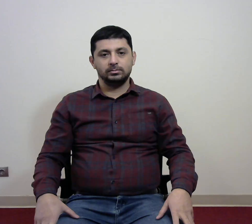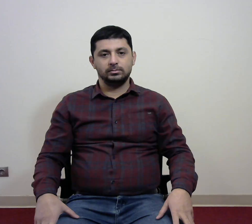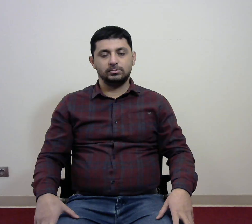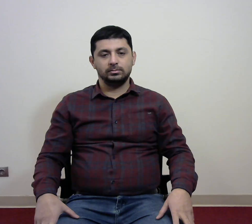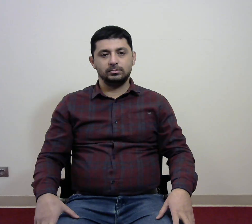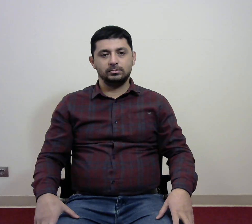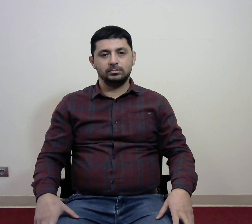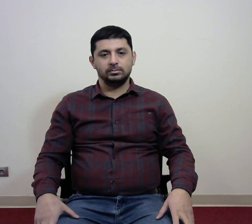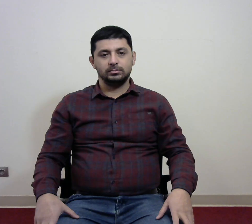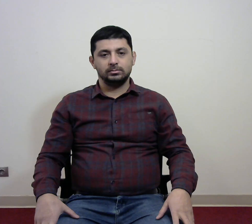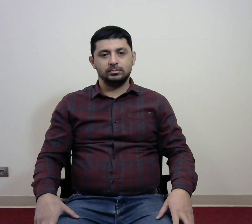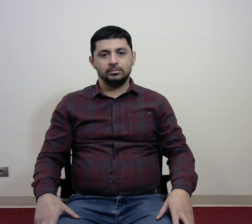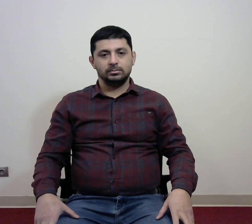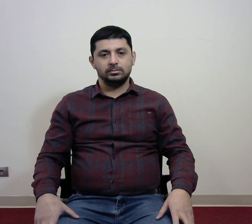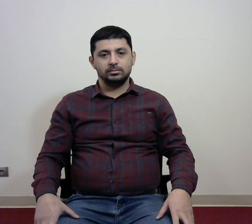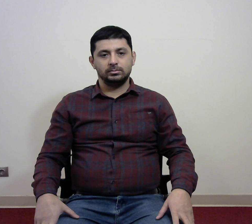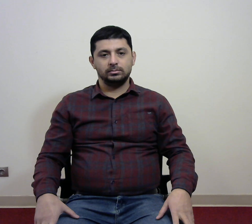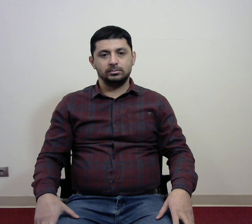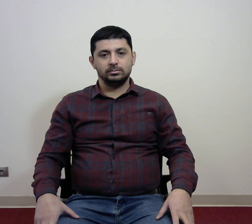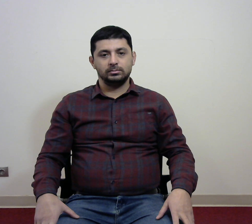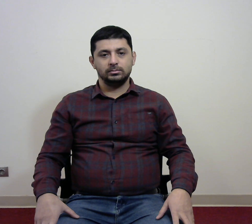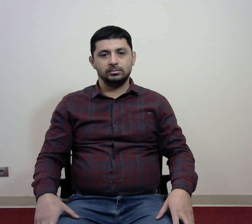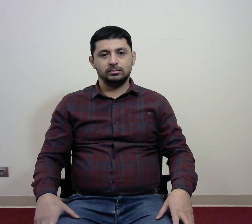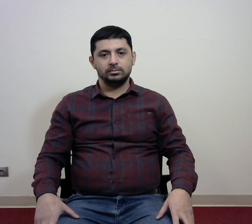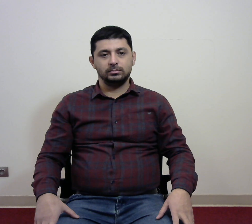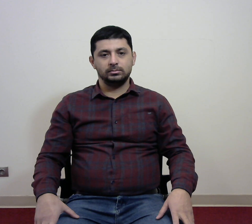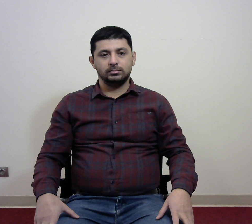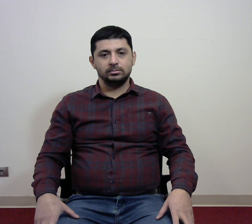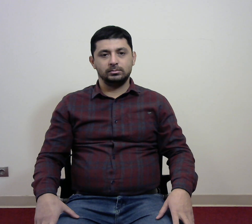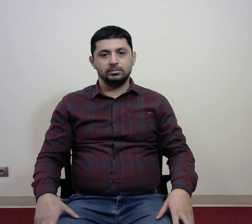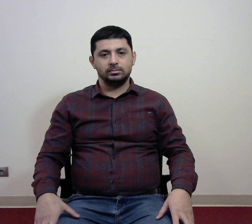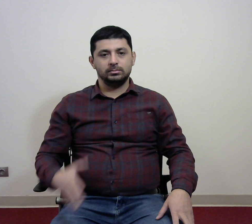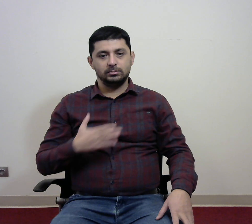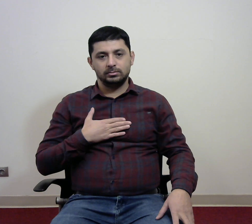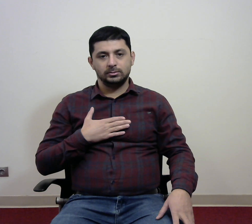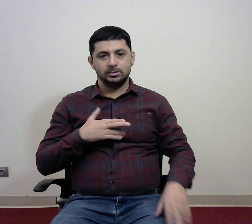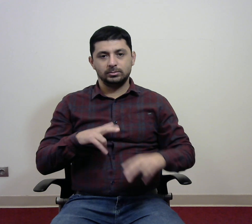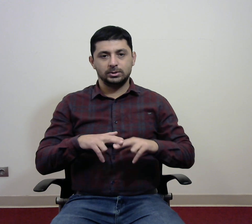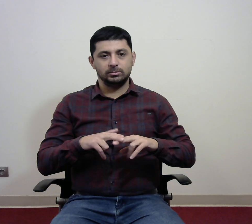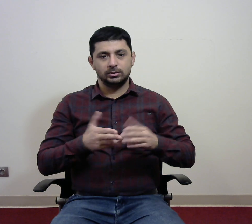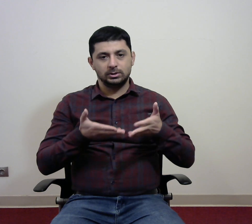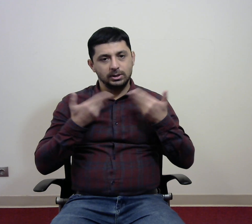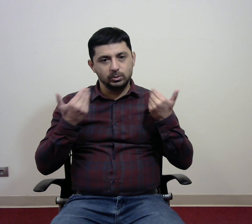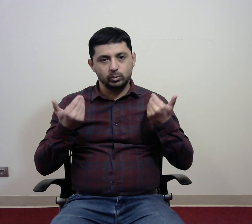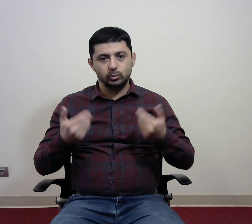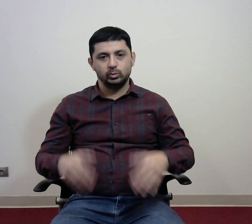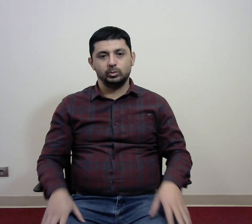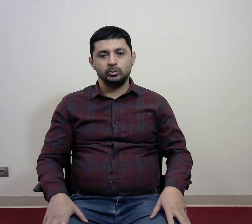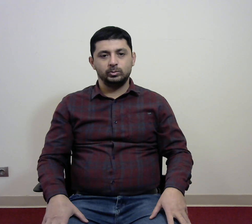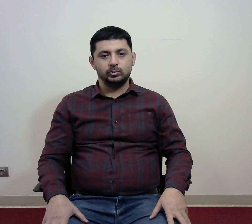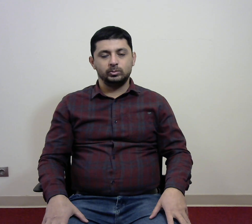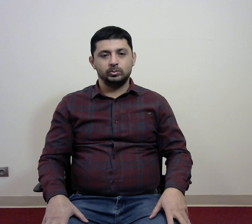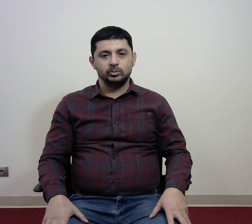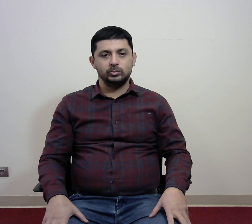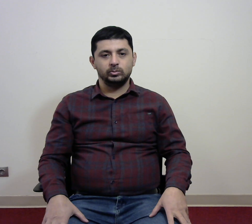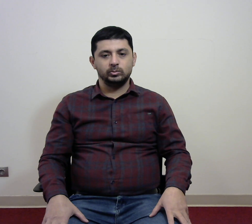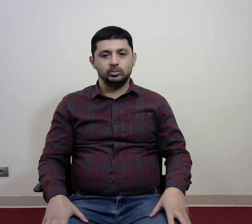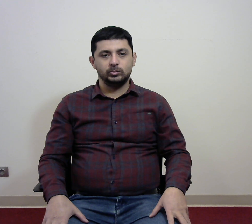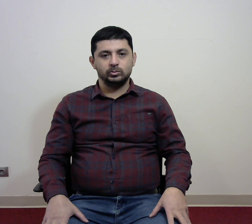Mənim şəxsiyyət vəsiqəm yoxdur